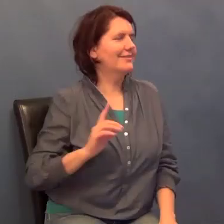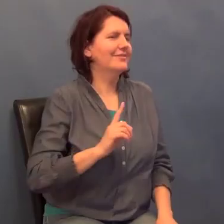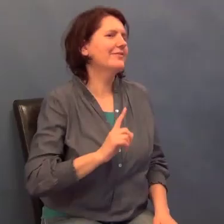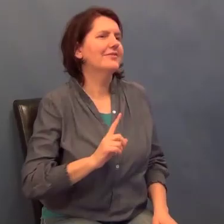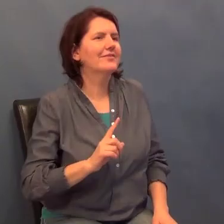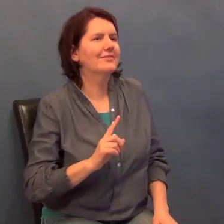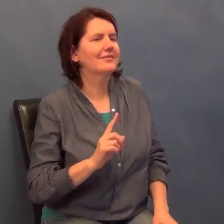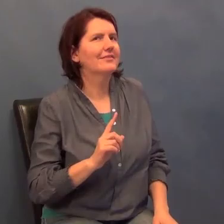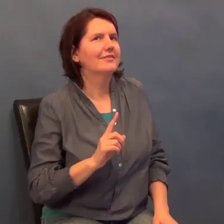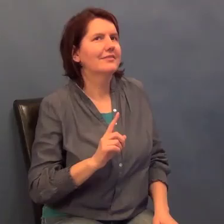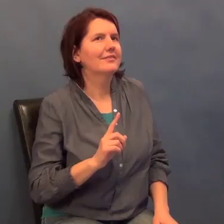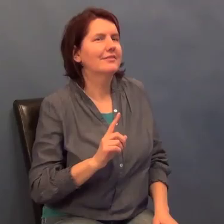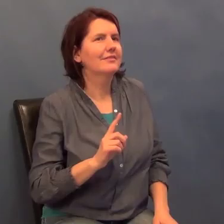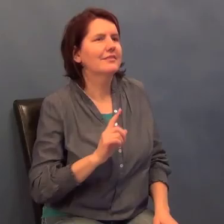Poczekaj.